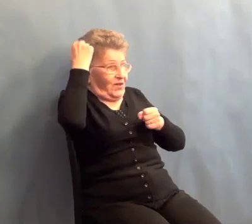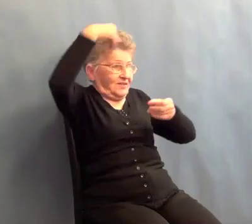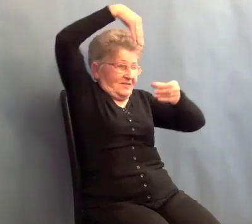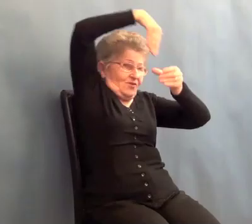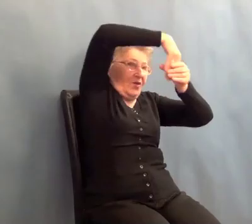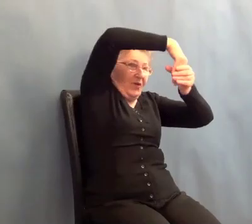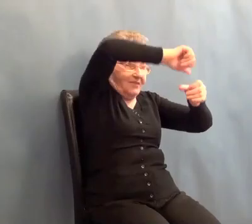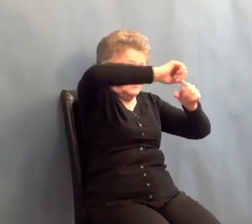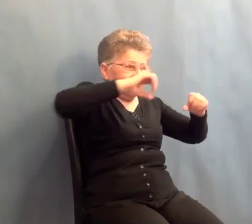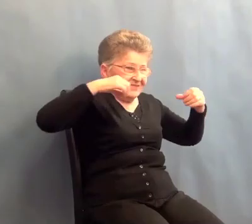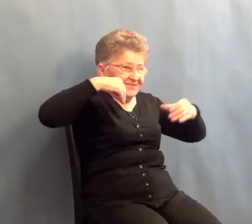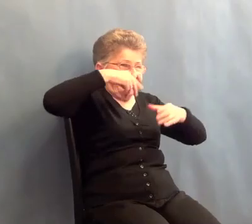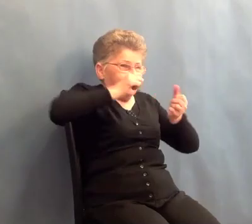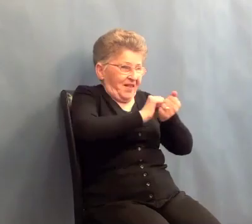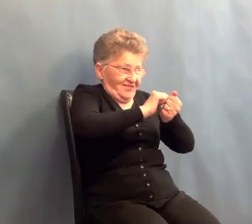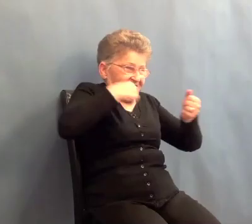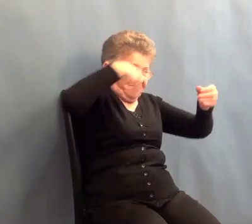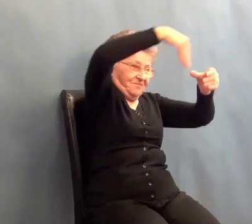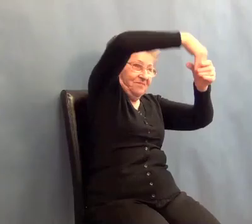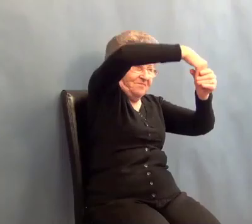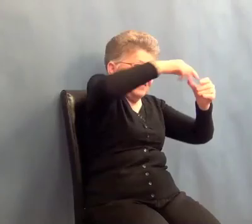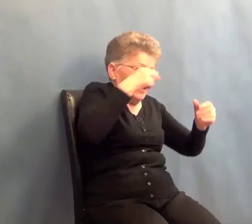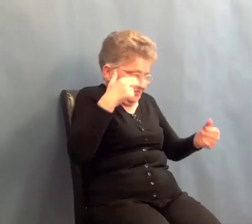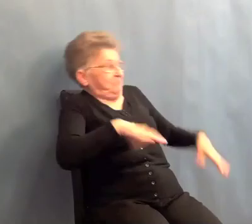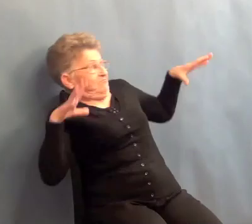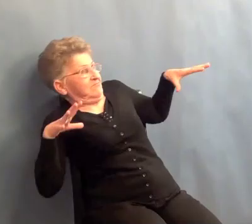Królik był w tej koszuli ubrany.